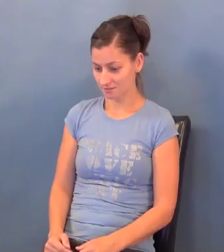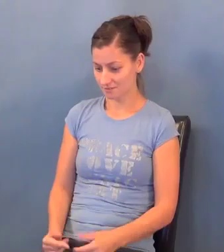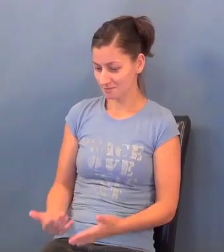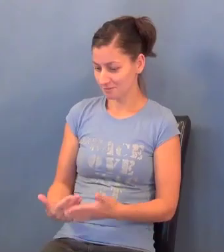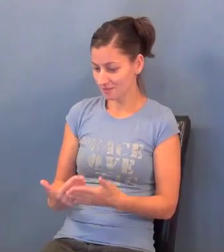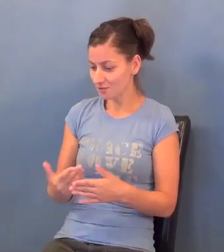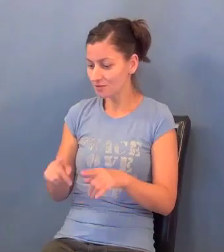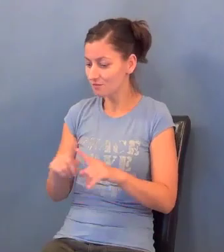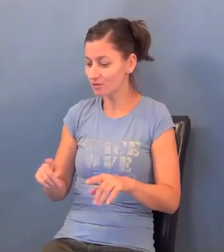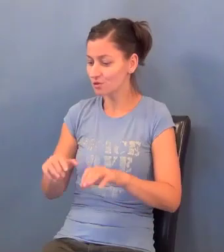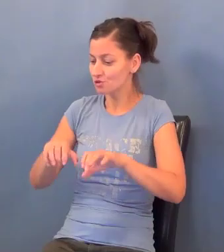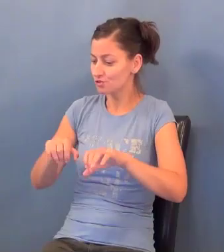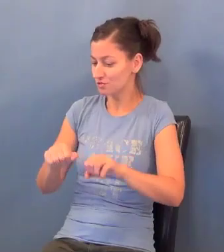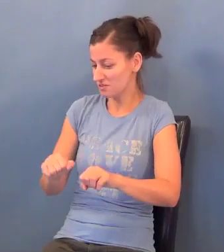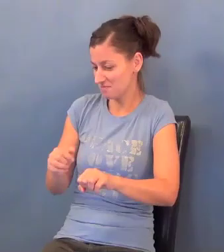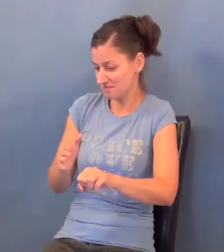Dlaczego nie wolno trzymać?